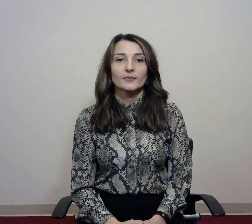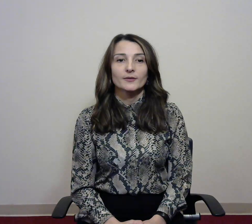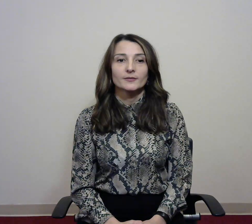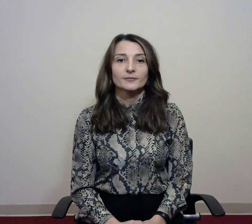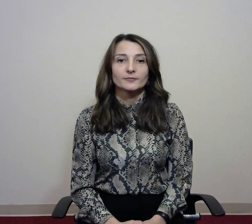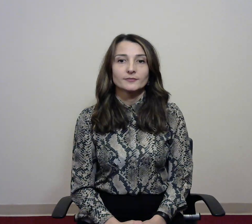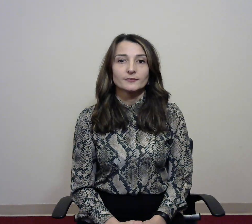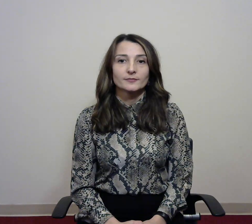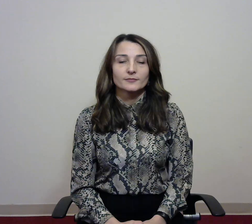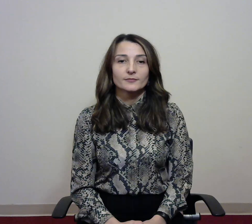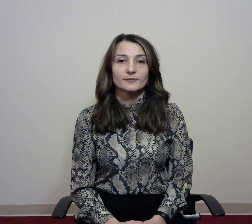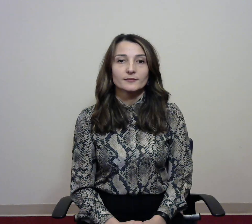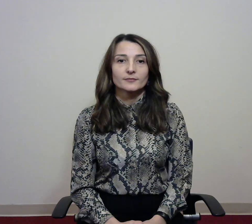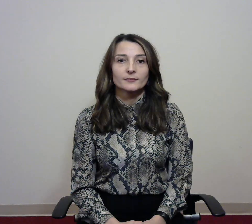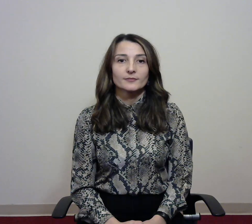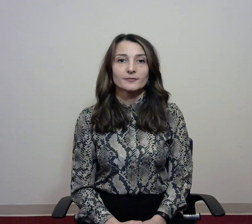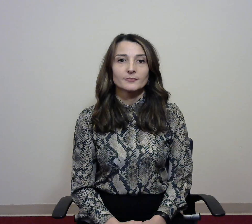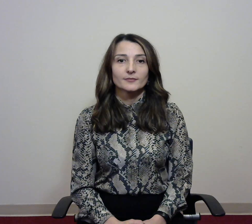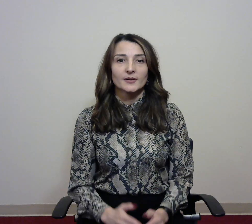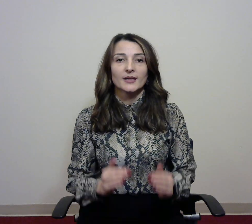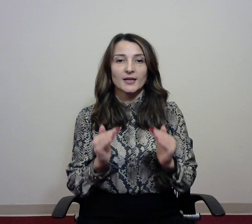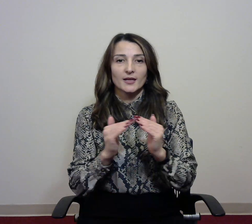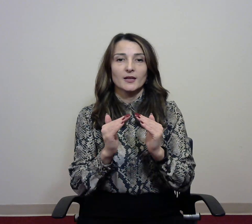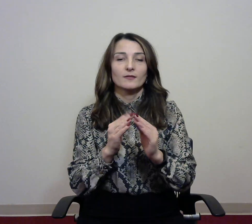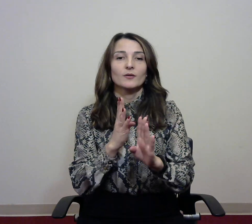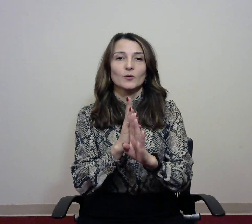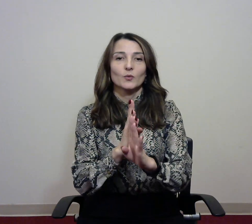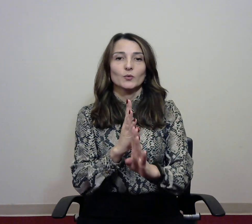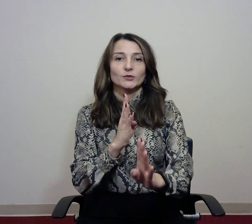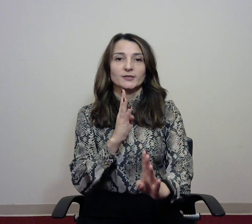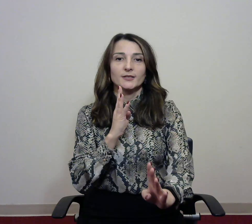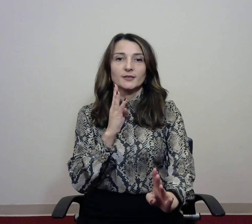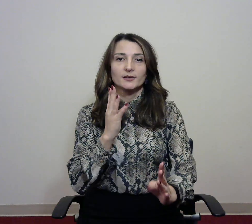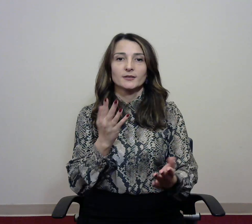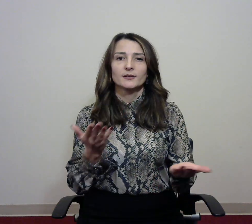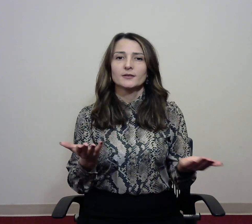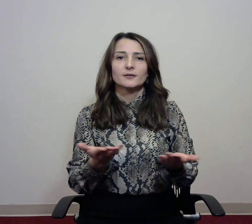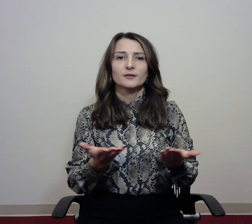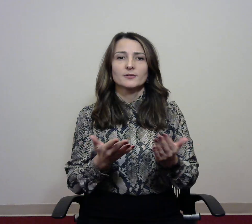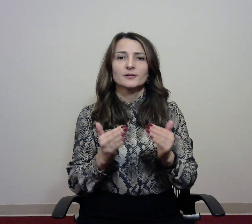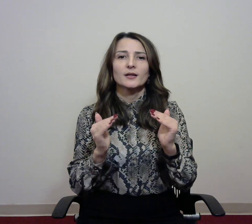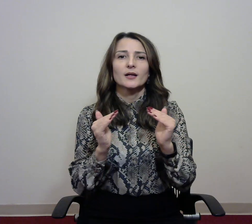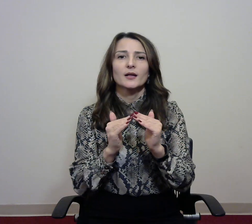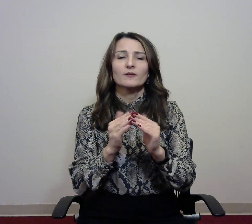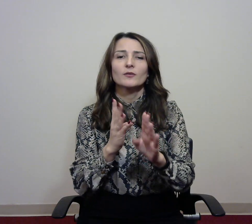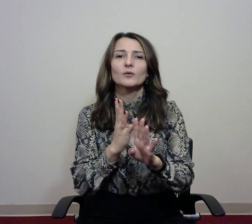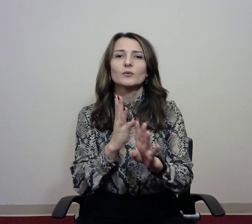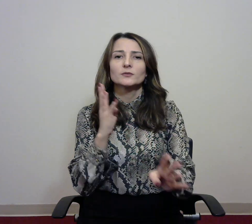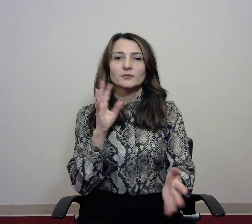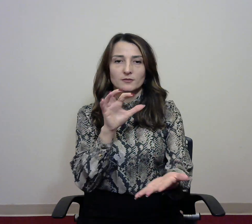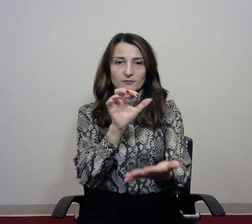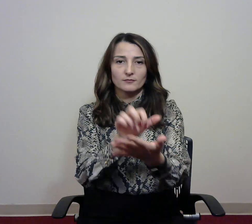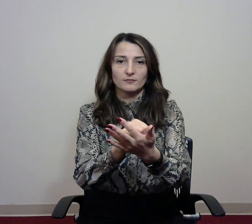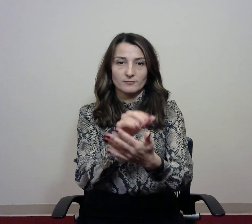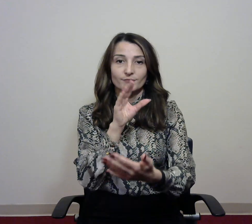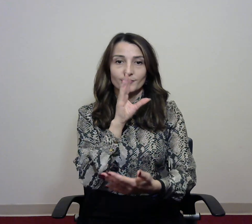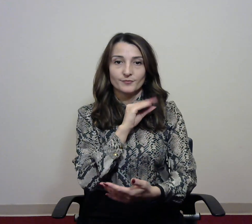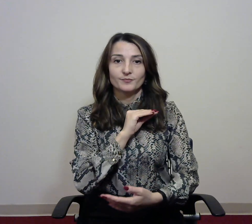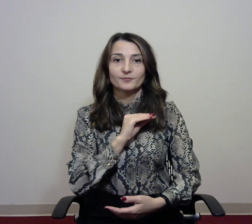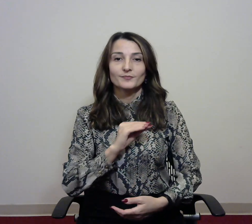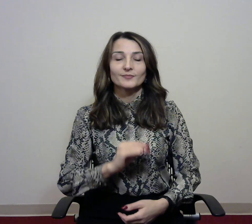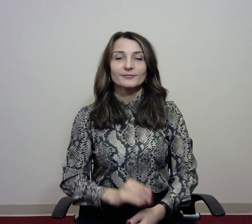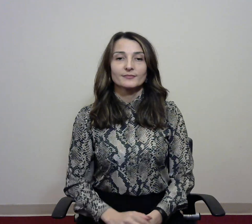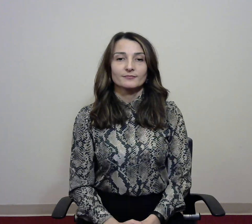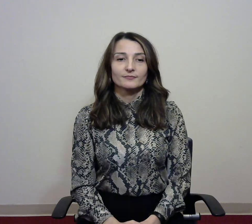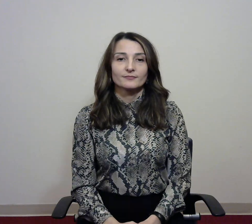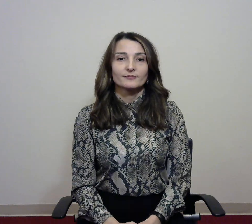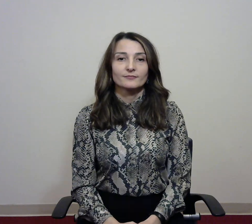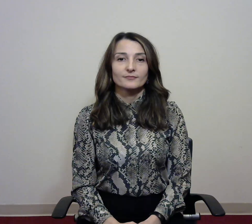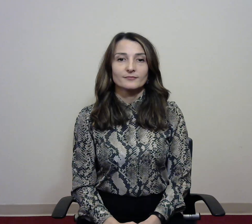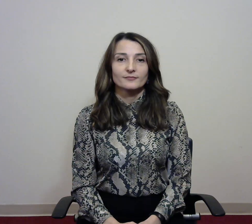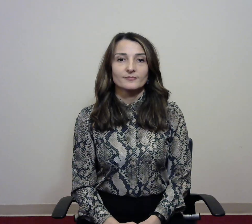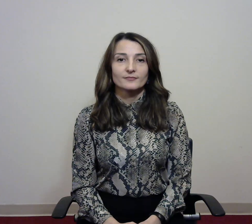Ev növbəsinə necə növbə tuta bilərəm?